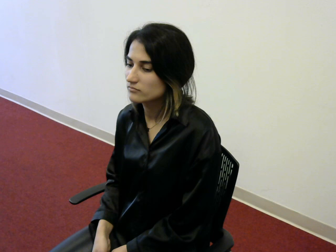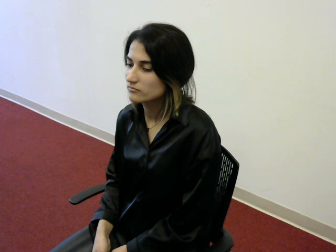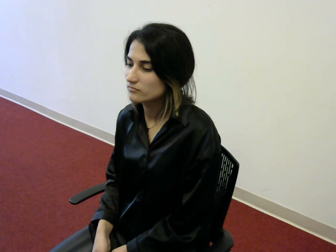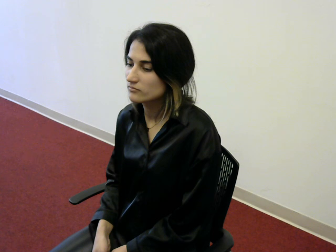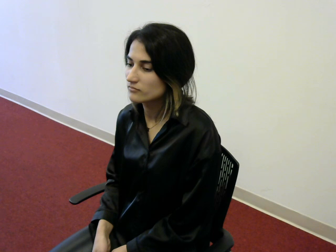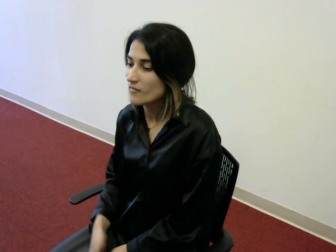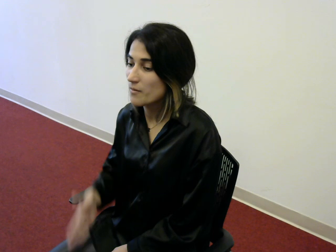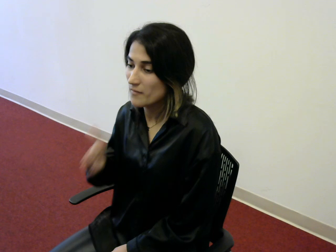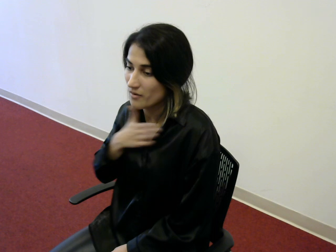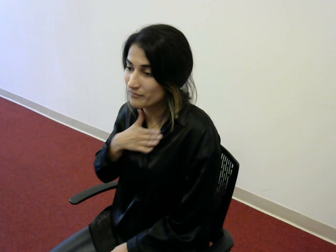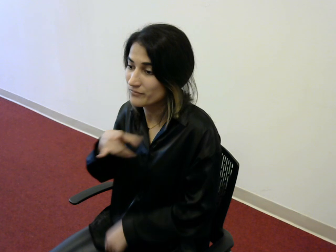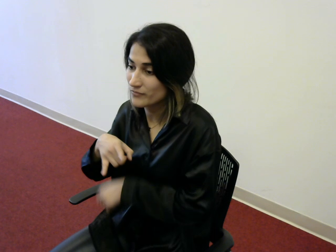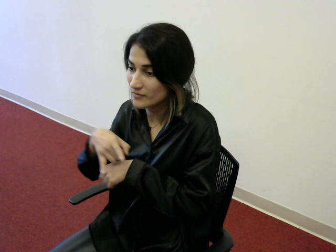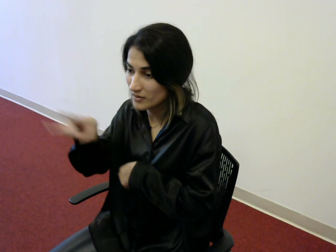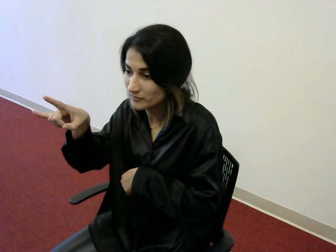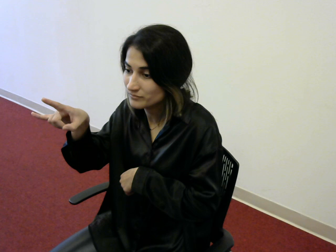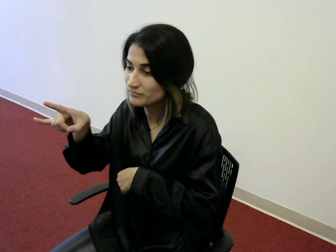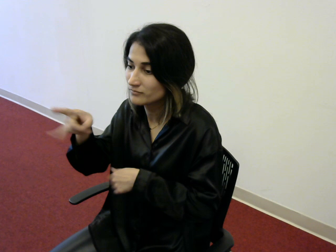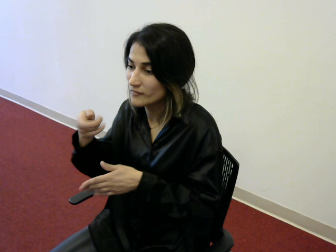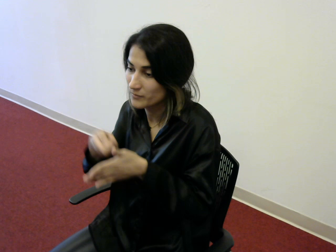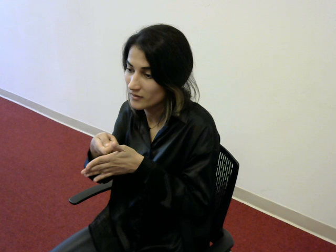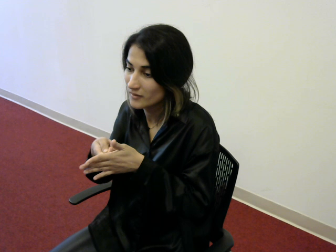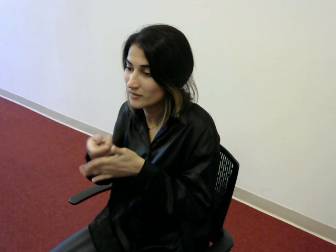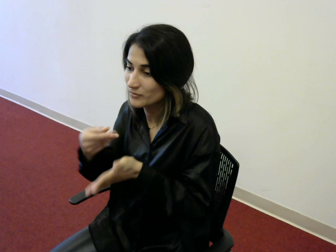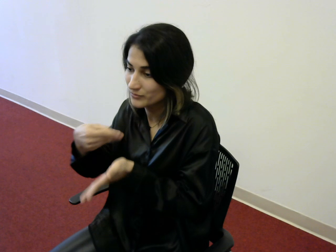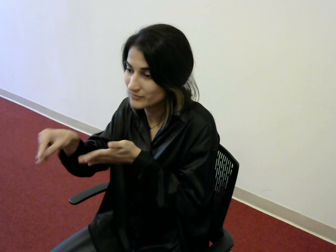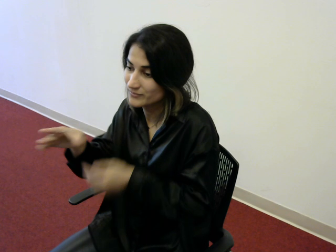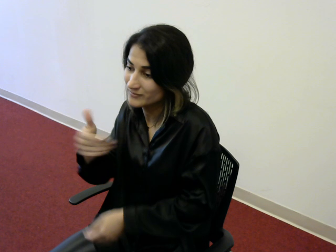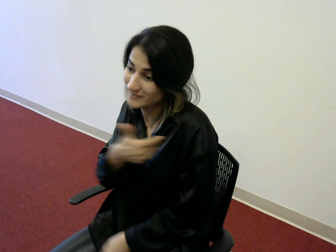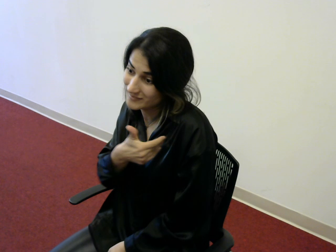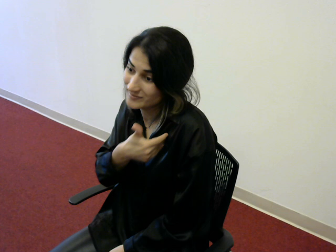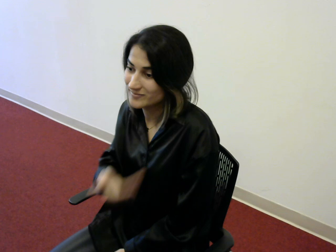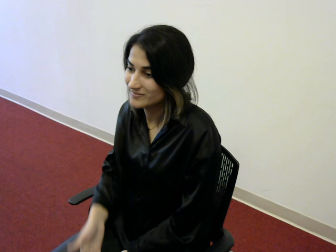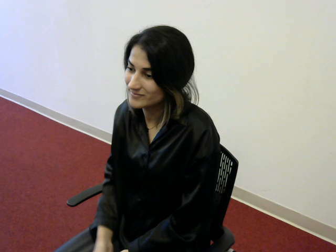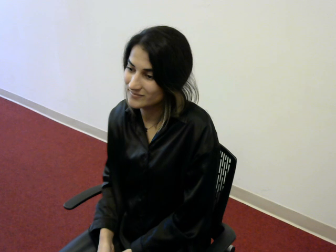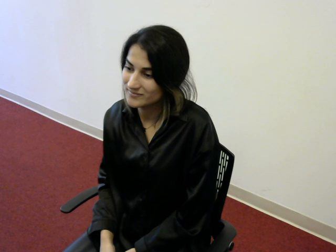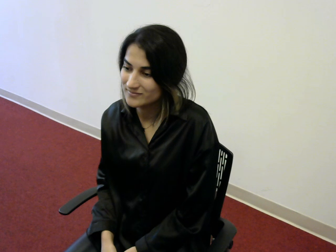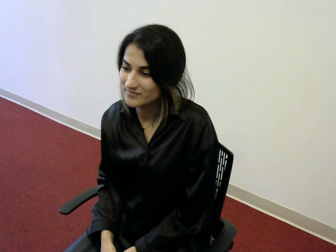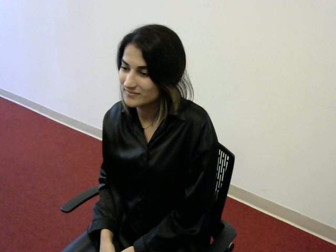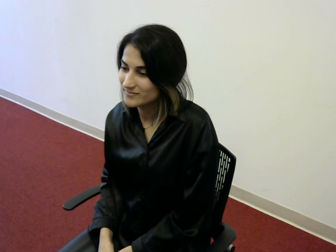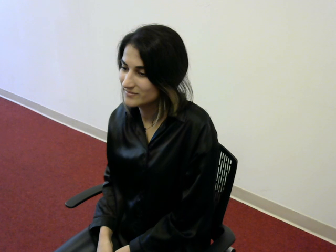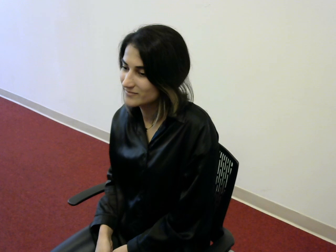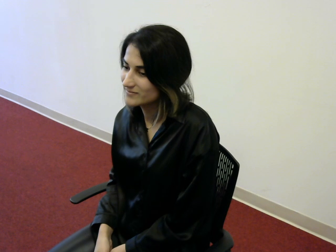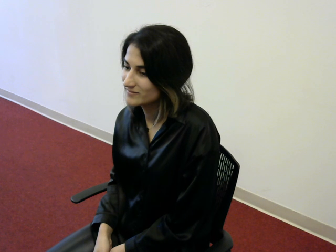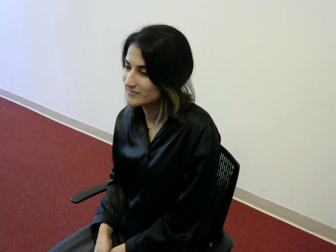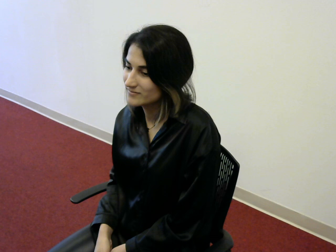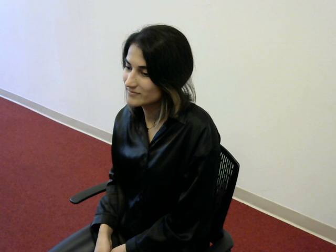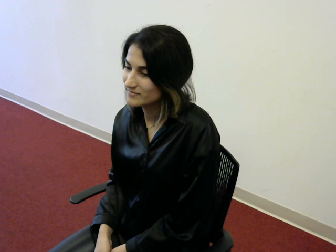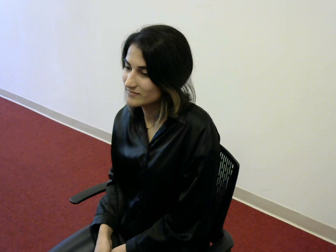Mən təyyarə bileti almaq istəyirəm